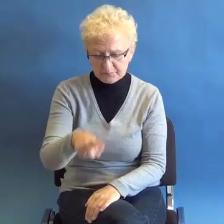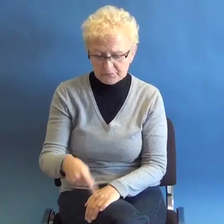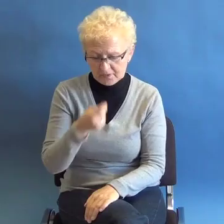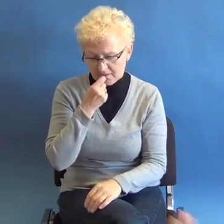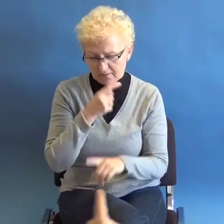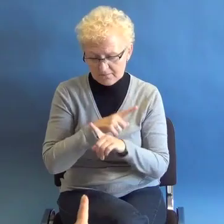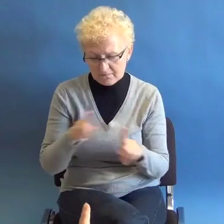Nie wolno.